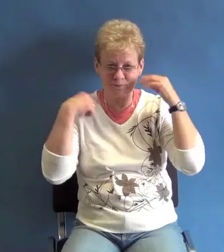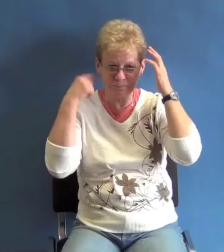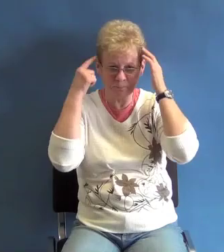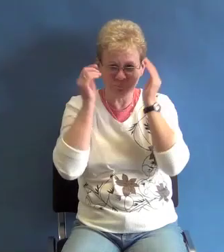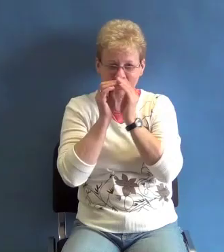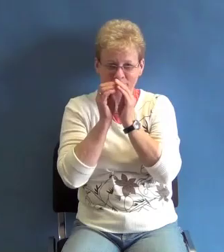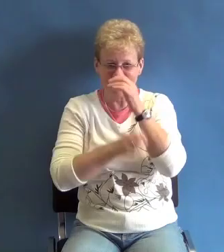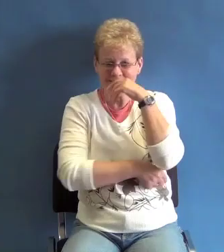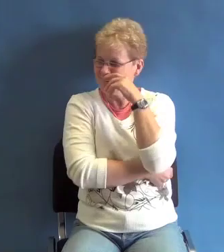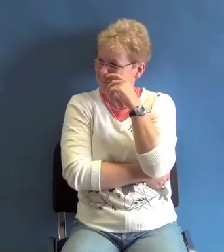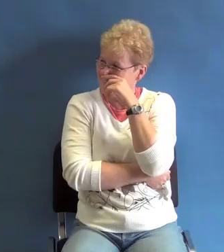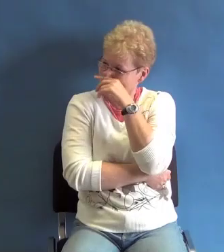Masz dużą głowę, a ja małą.